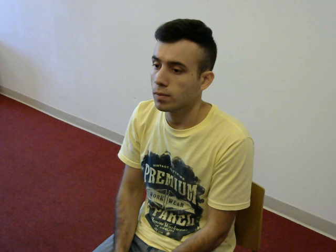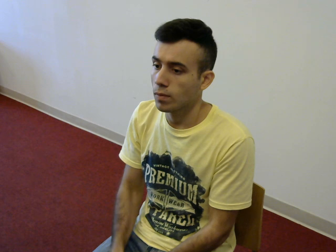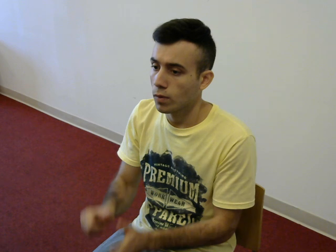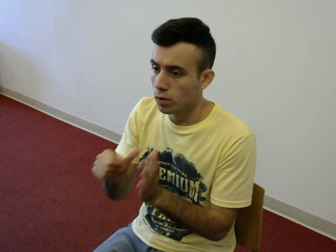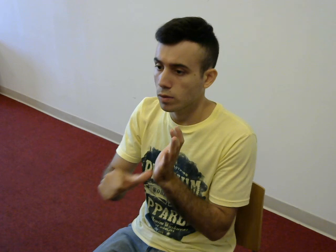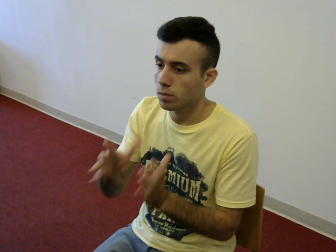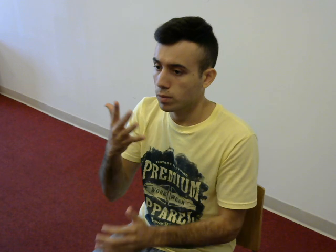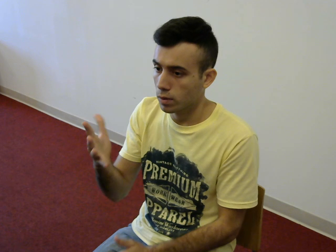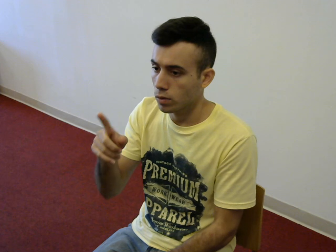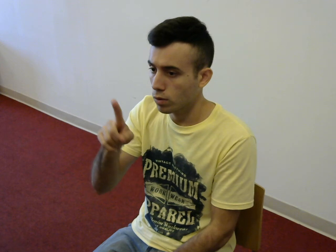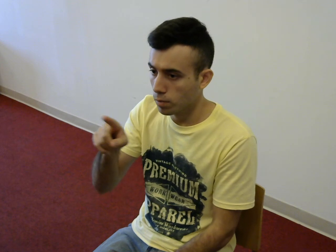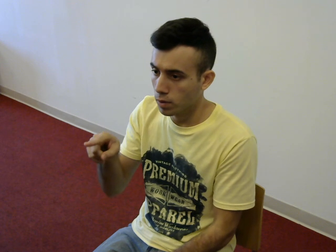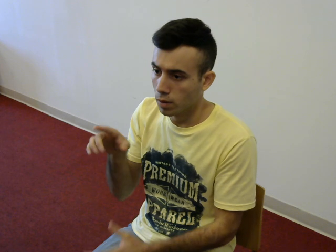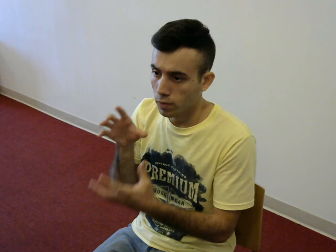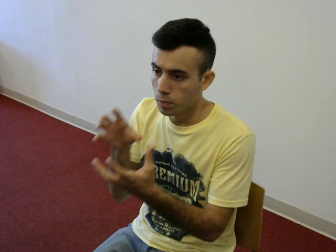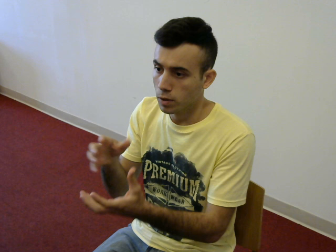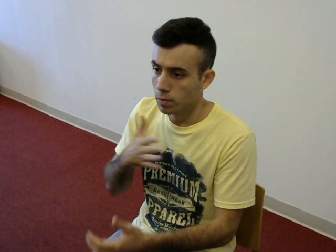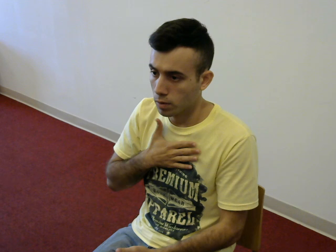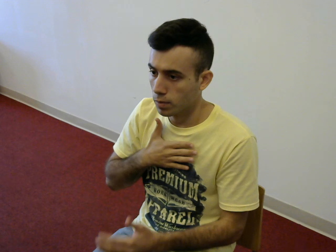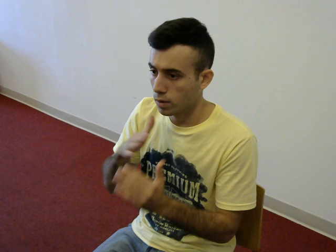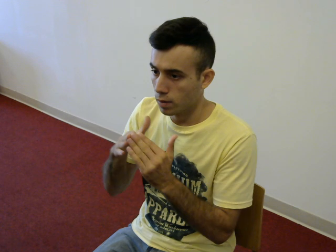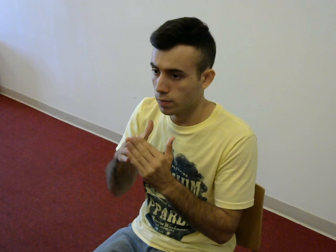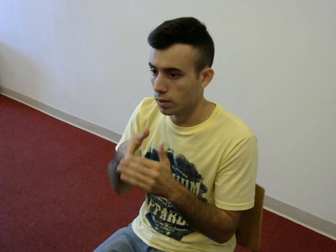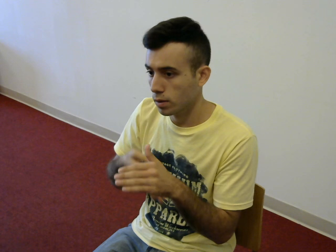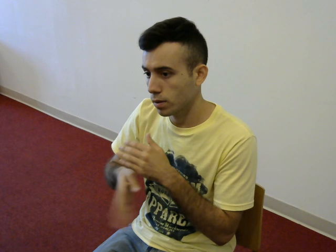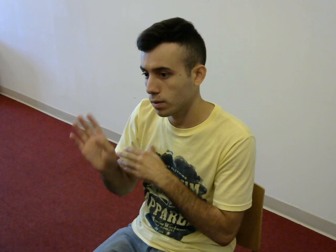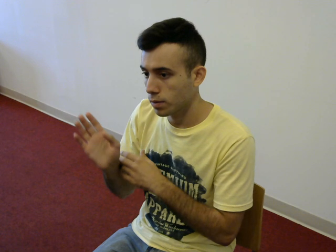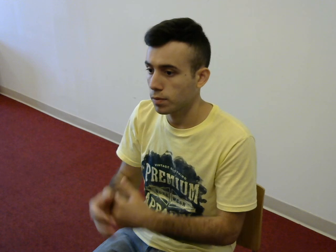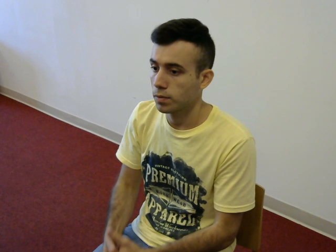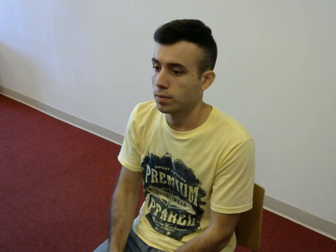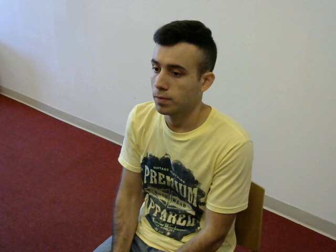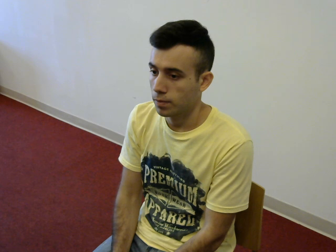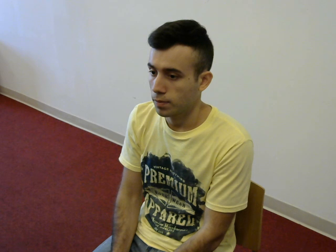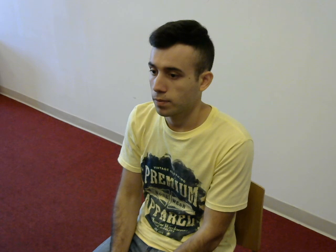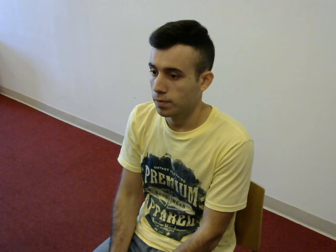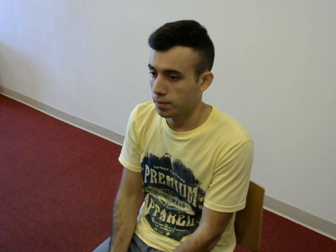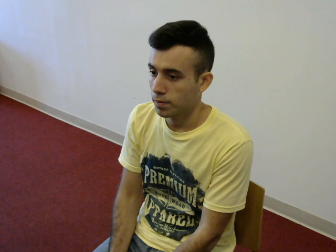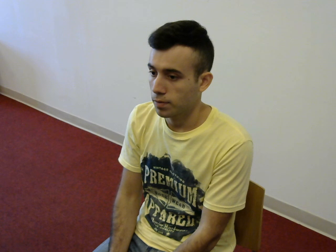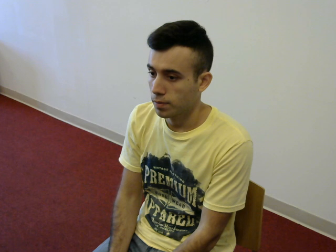65 saylı avtobus mənim evimə gedir